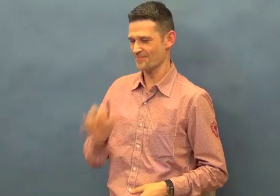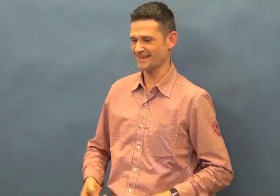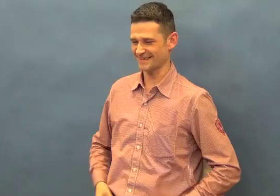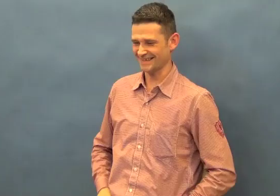Zgadza się.